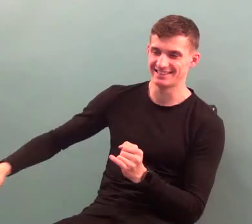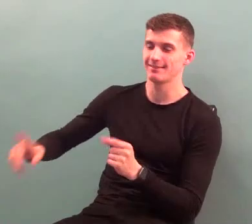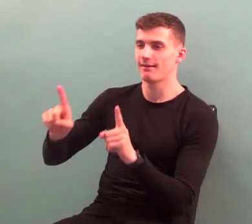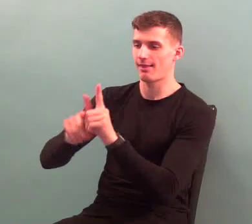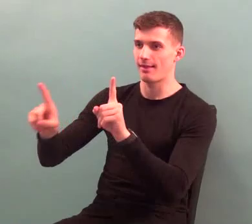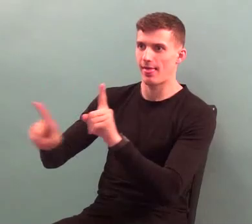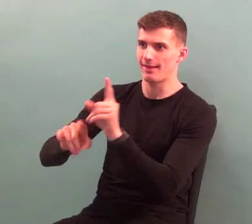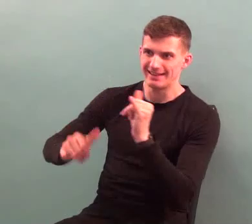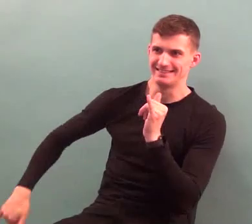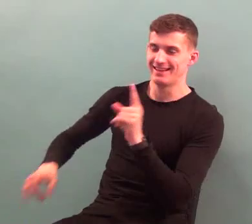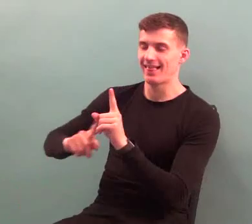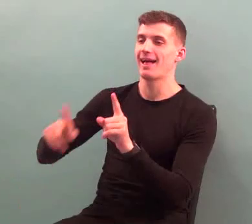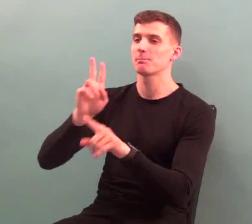Idą razem, a Chaplin odgania ciągle dziecko.